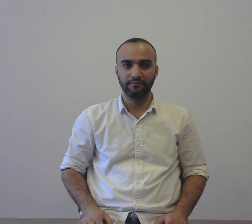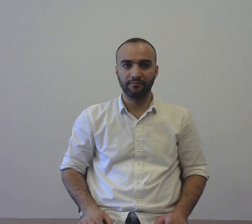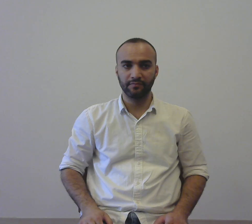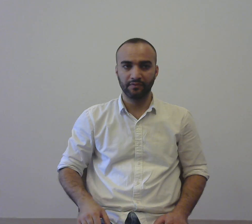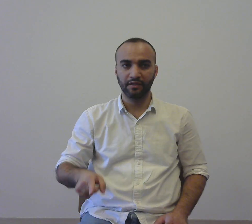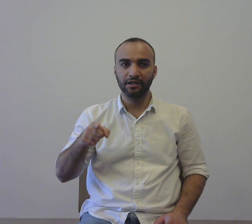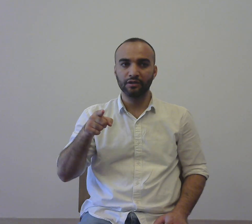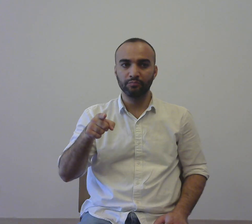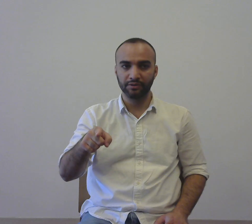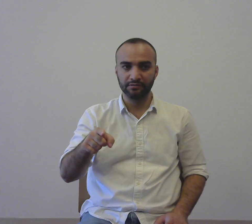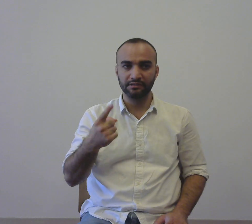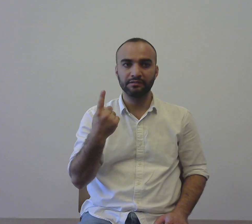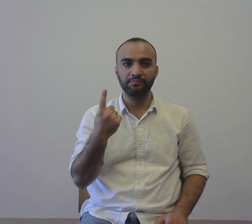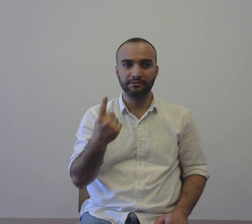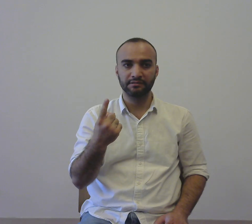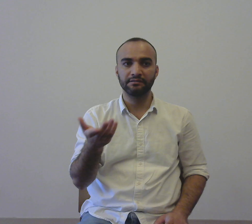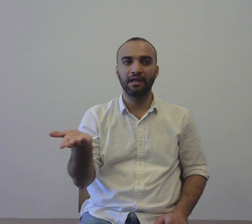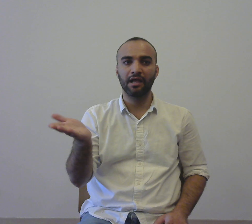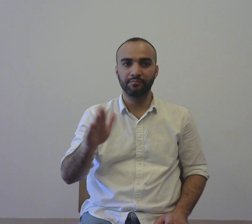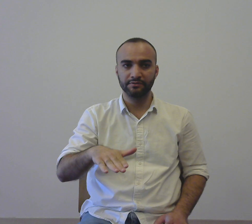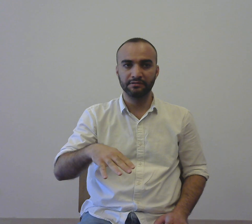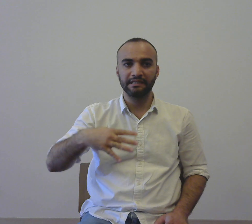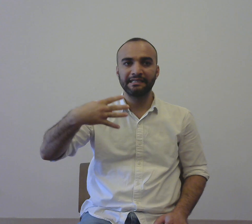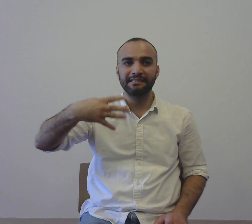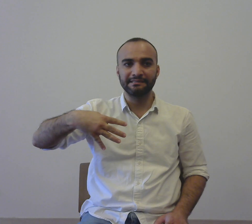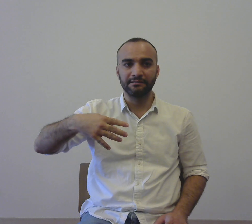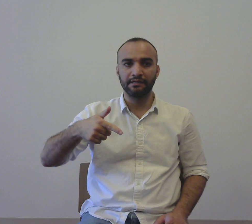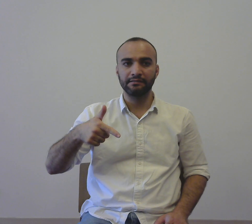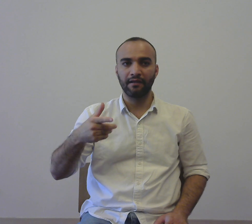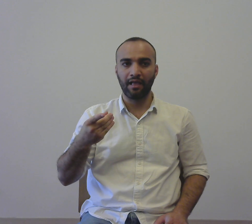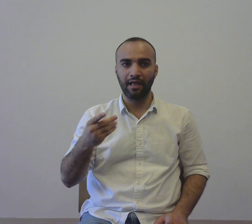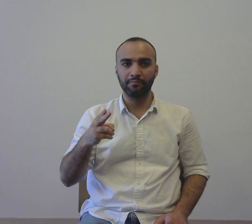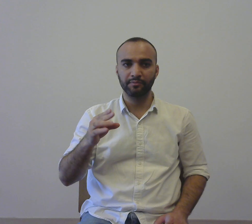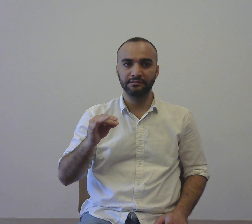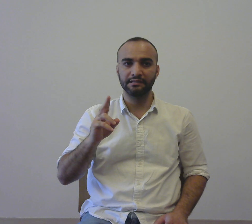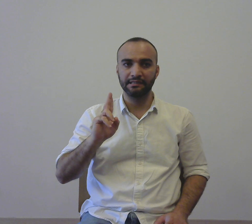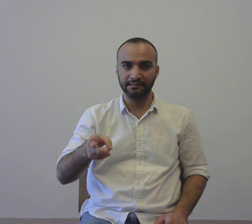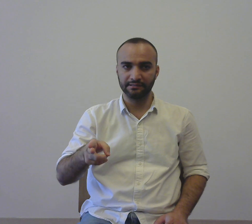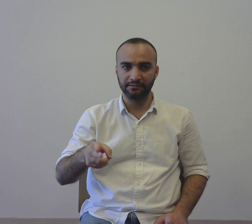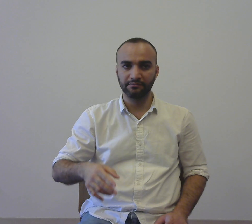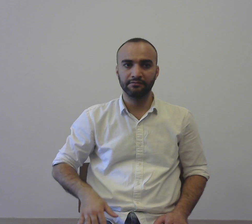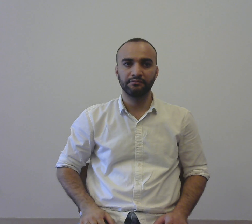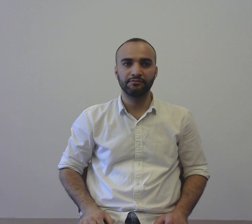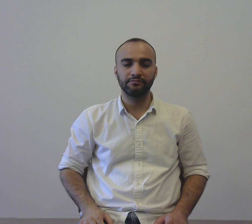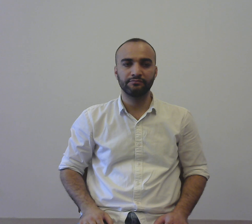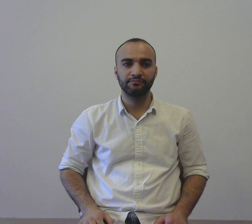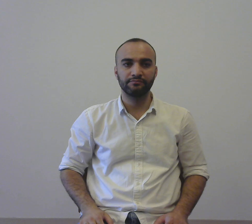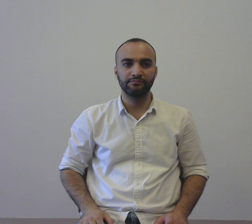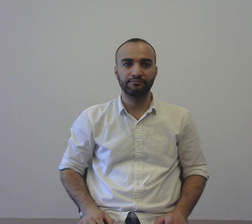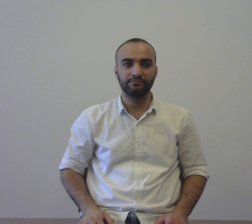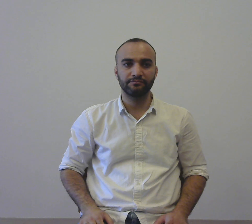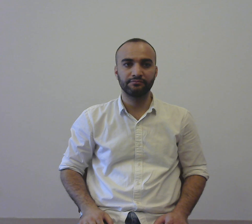Bunun bir dənəsi 40 qəpikdir